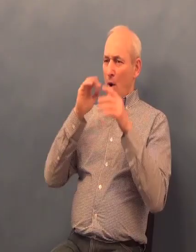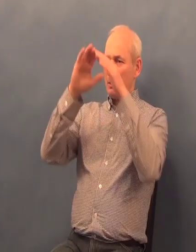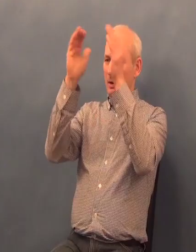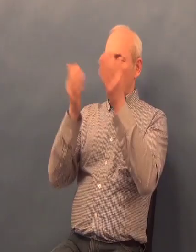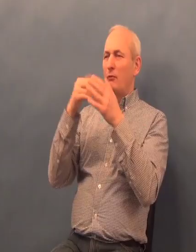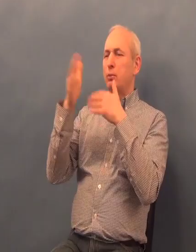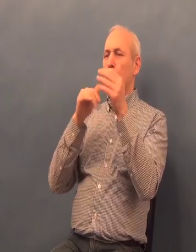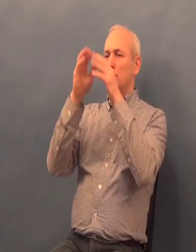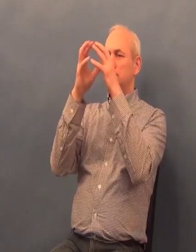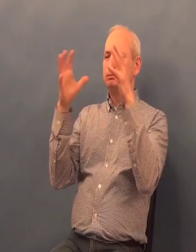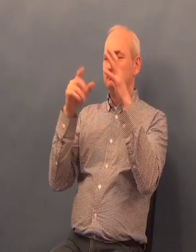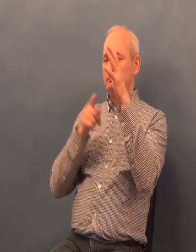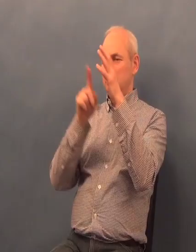To rzecz, którą osy zbudowały.